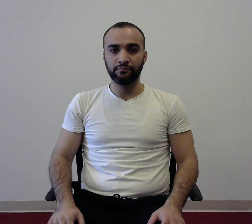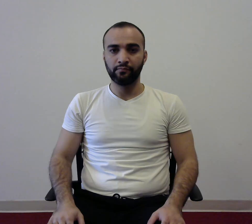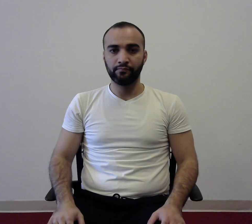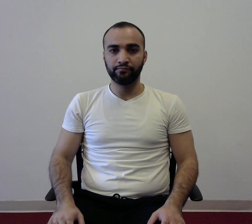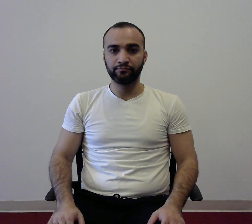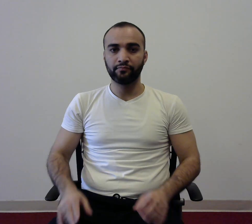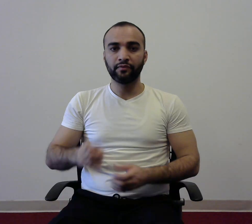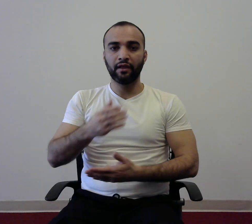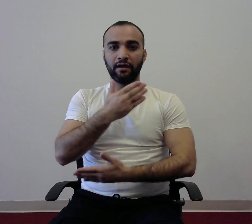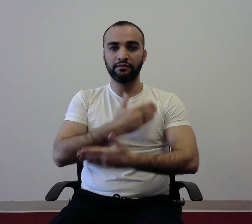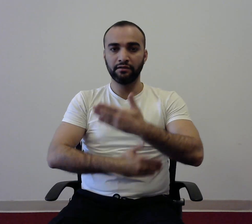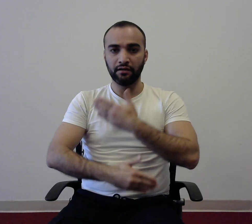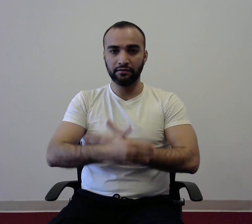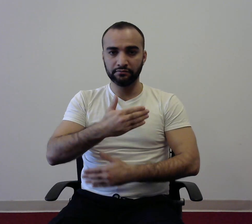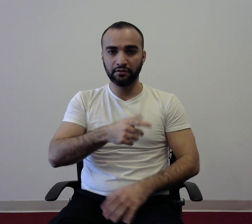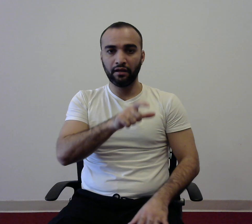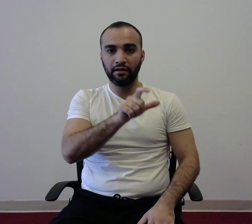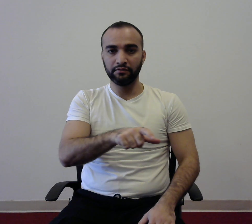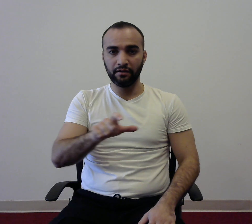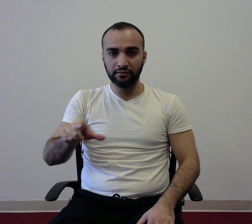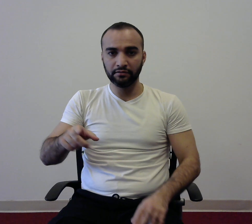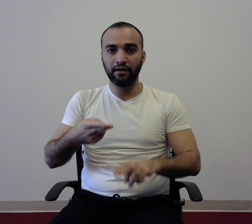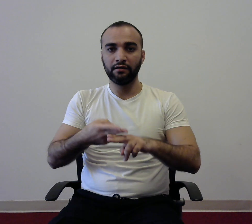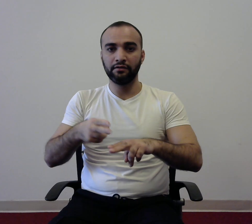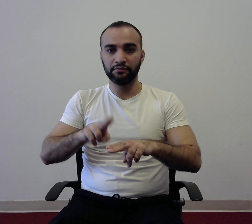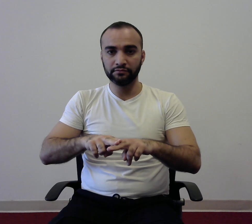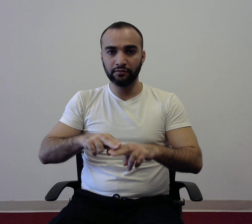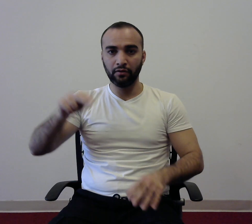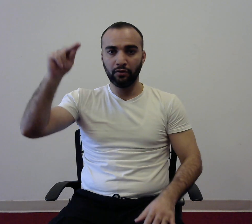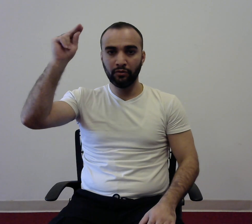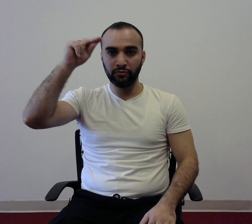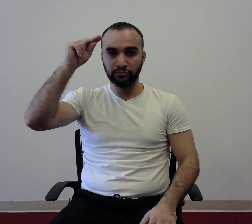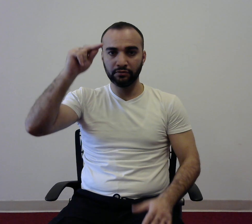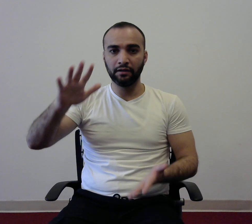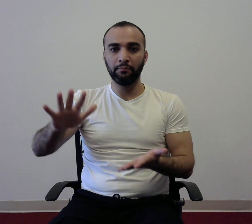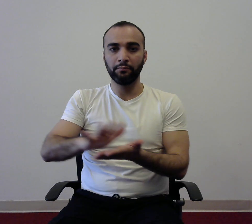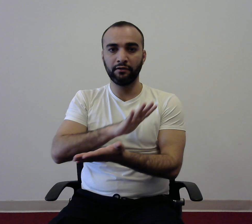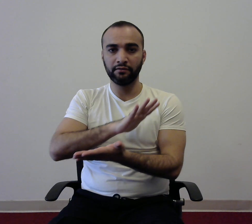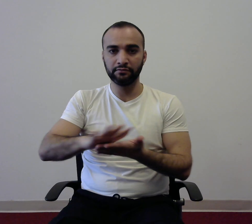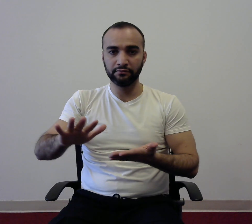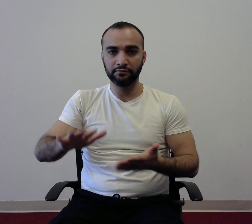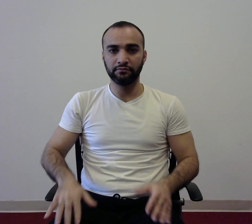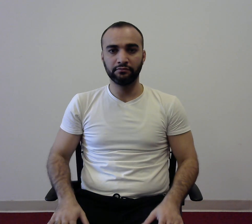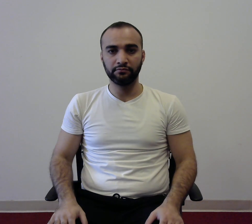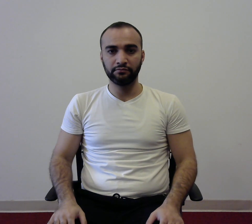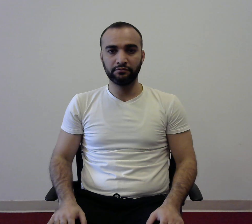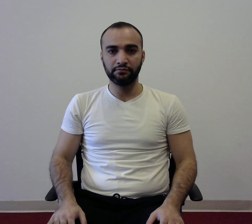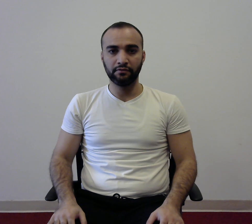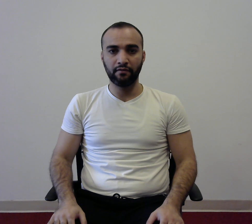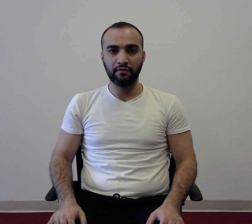Əlilliyi olan şəxslərə təhsil pulsuzdur